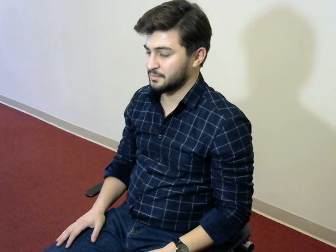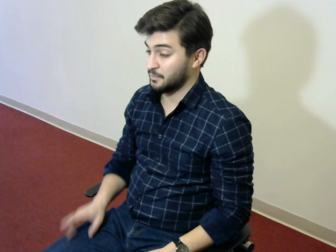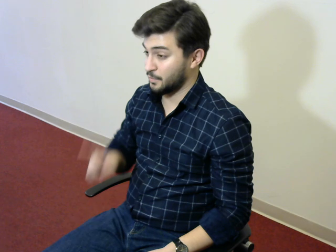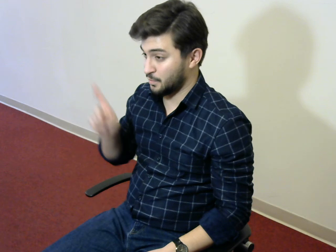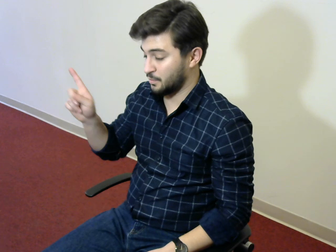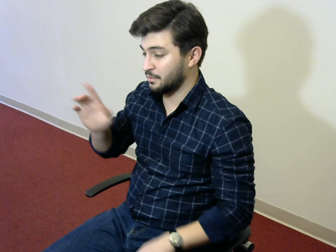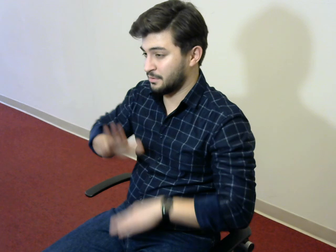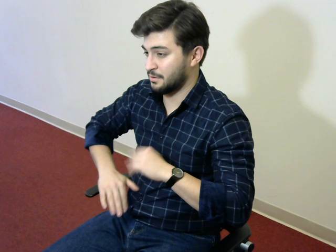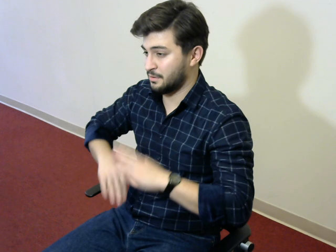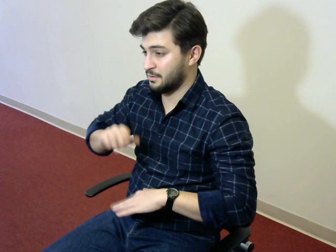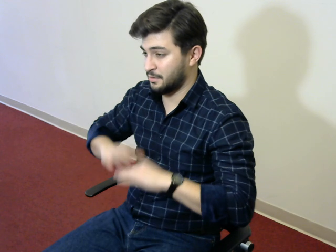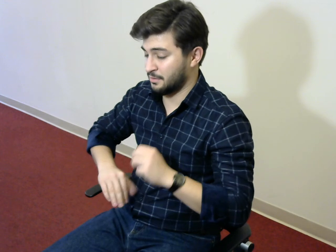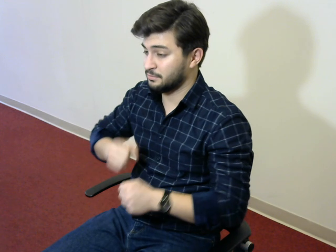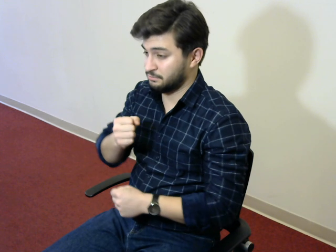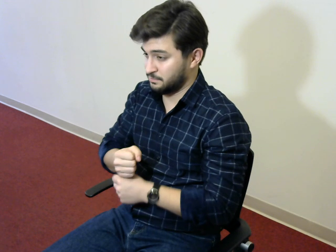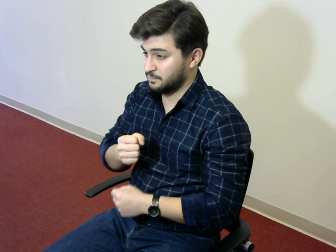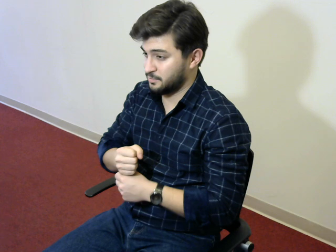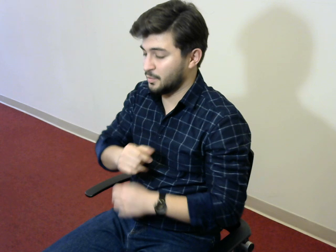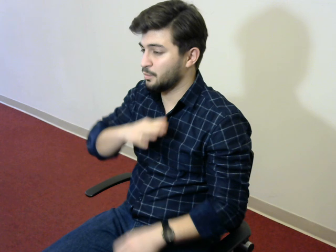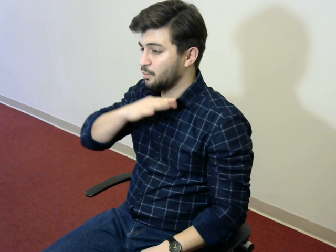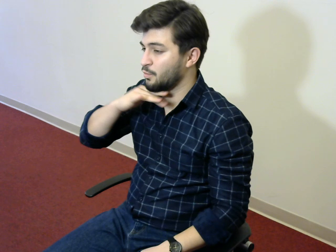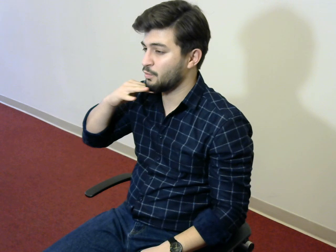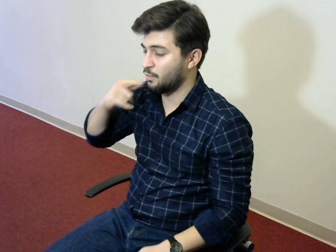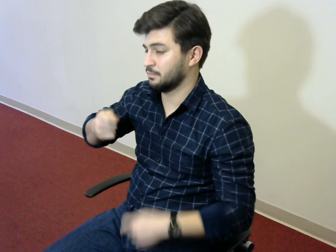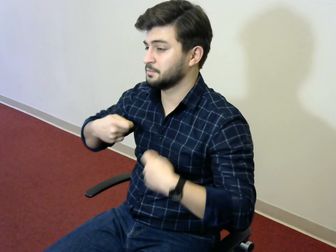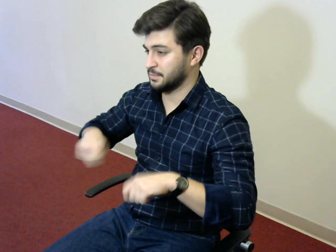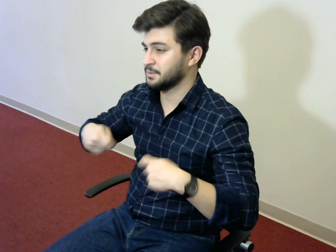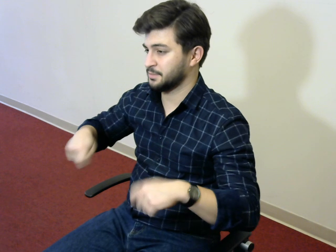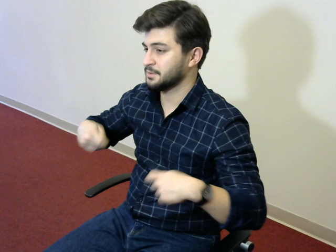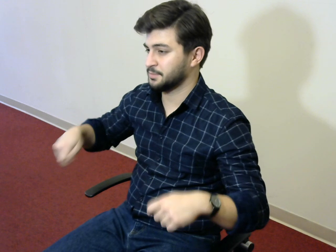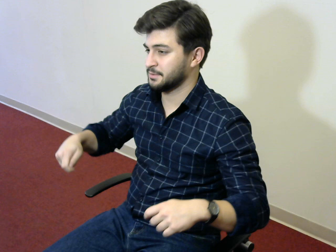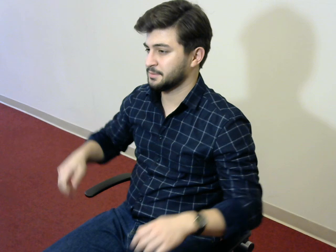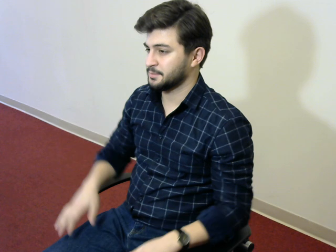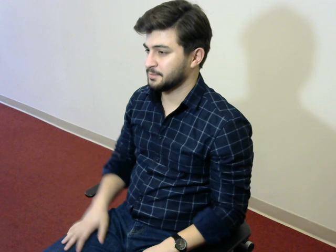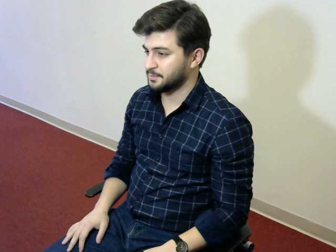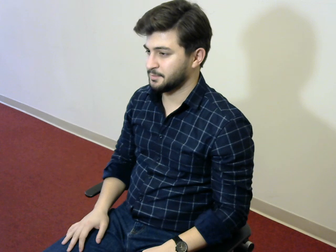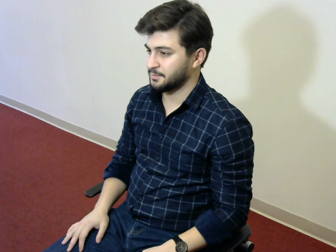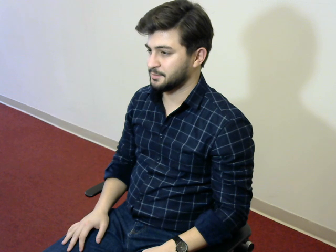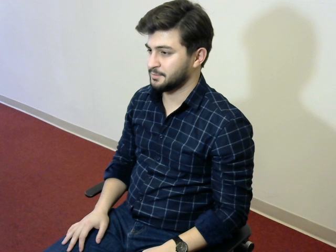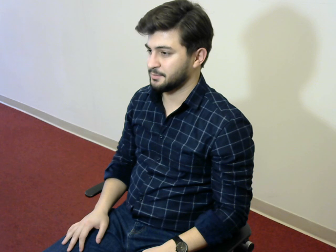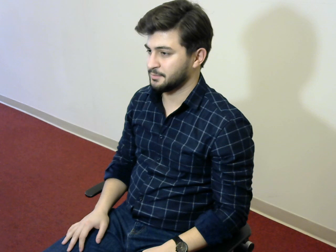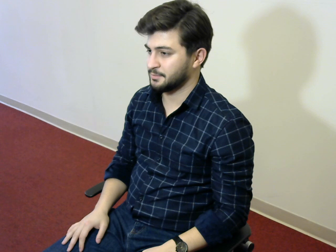Onun əl işləri çox satılır